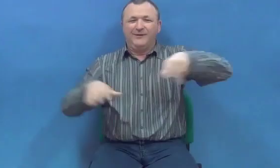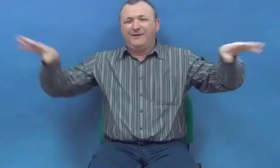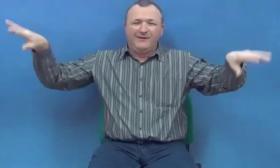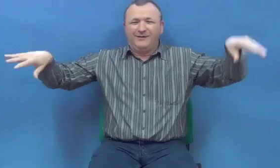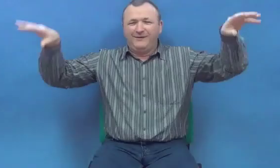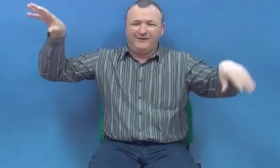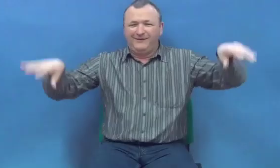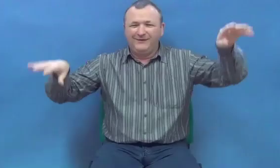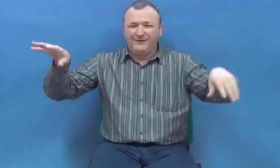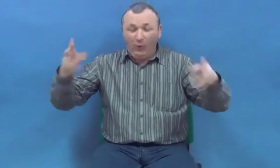Szedł machając rękawami.